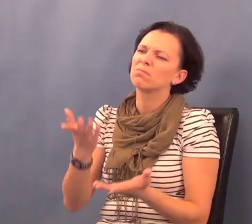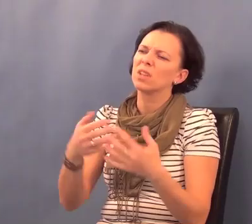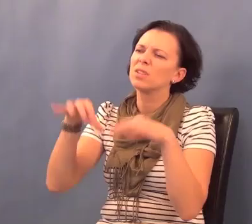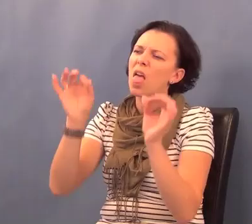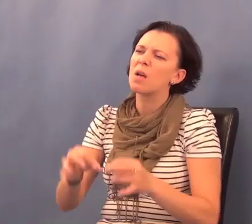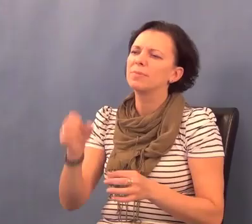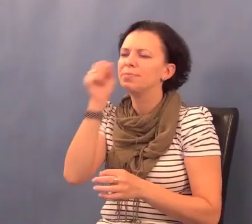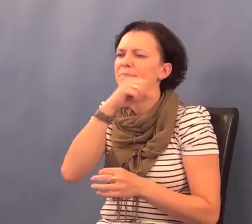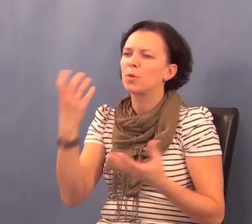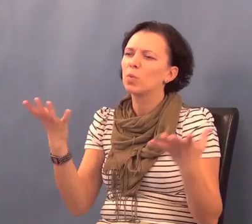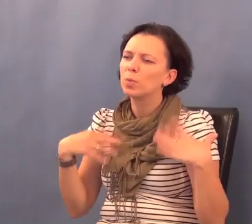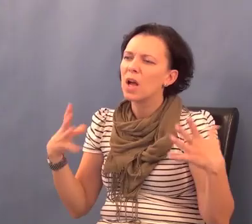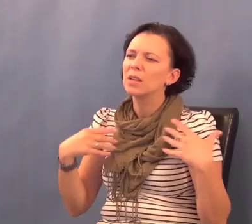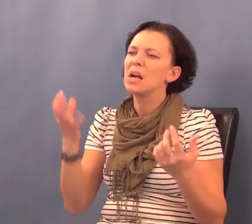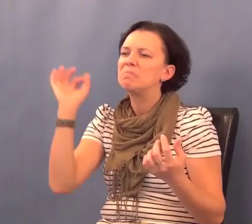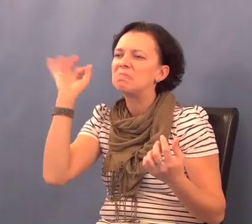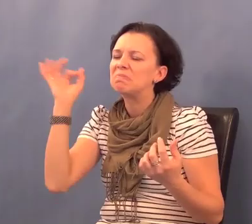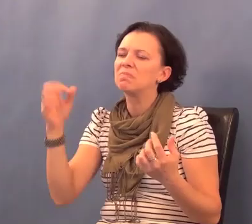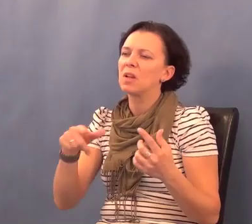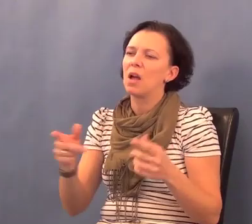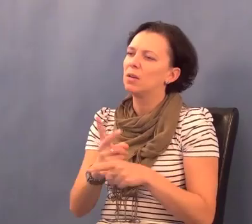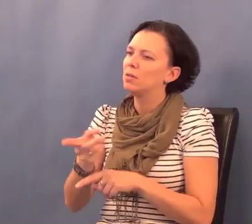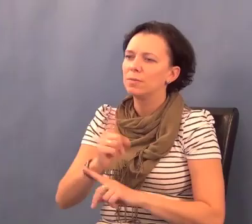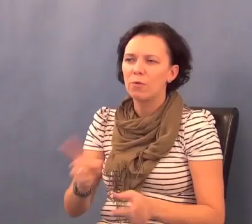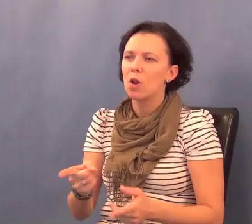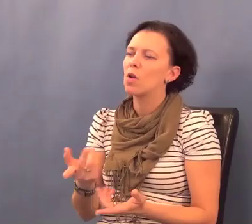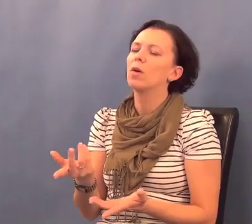Tak, do jakiegoś sklepu z ubraniami wysokiej jakości nie wolno wejść.